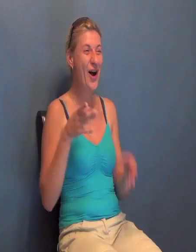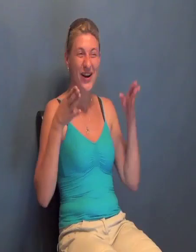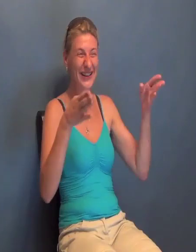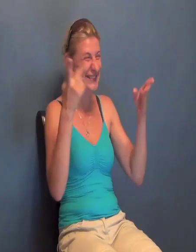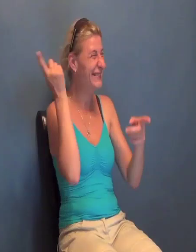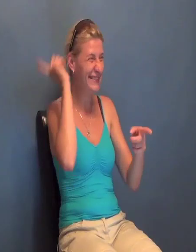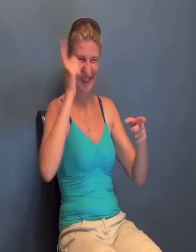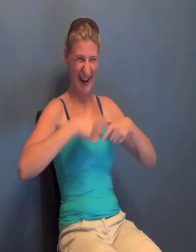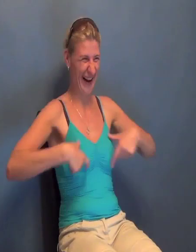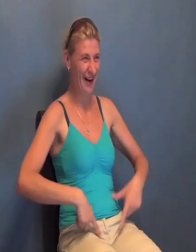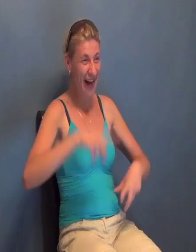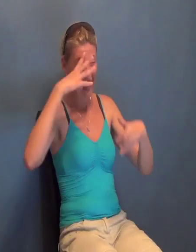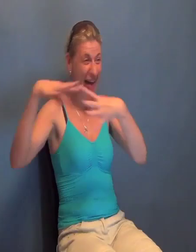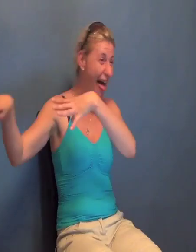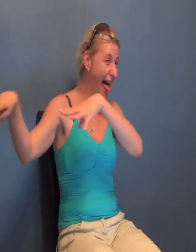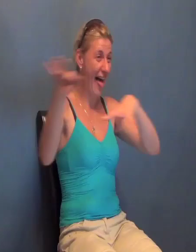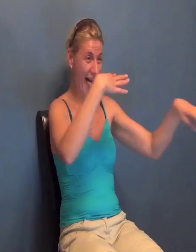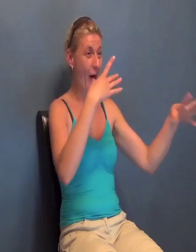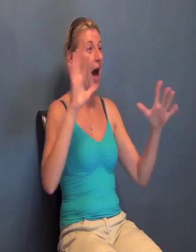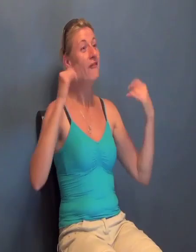Na ulicę to zakaz chodzenia w bikini, bo inaczej ludzie będą patrzeć.